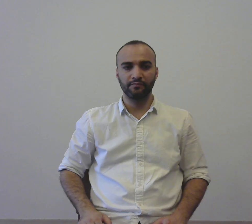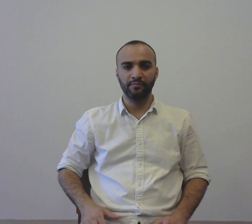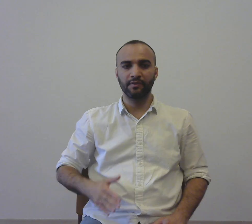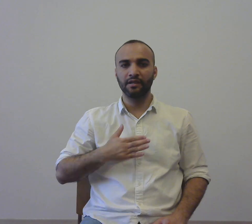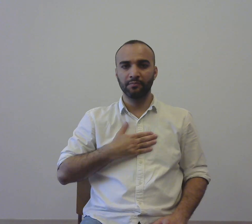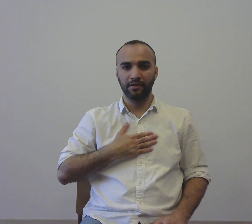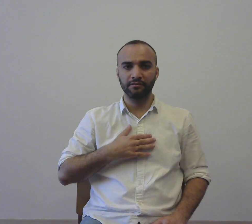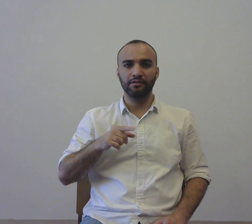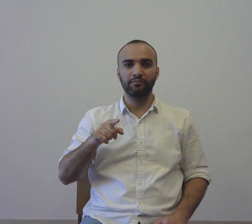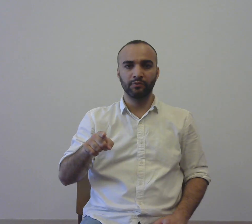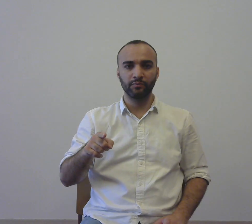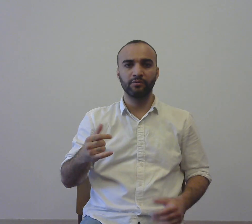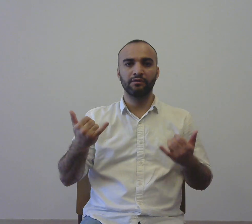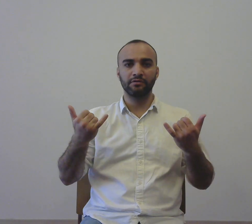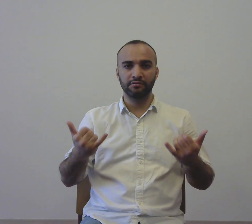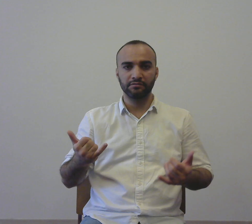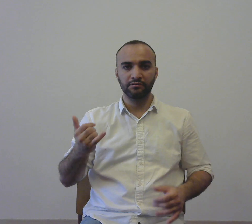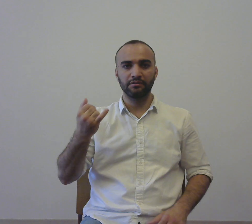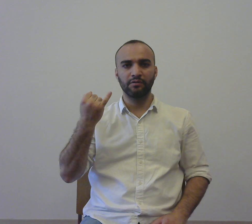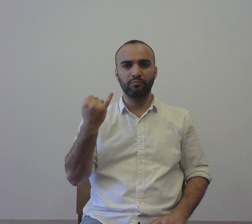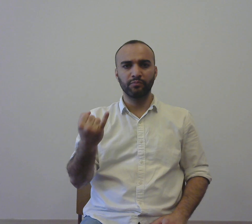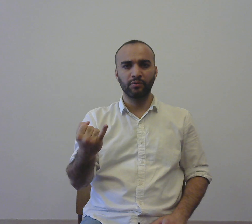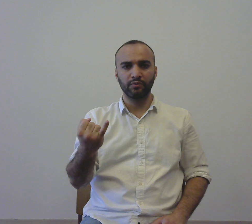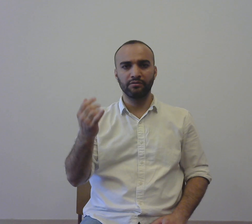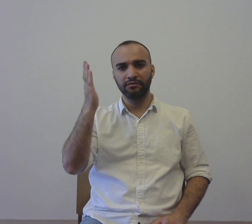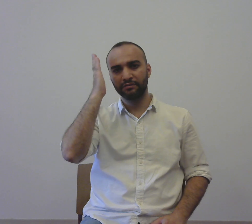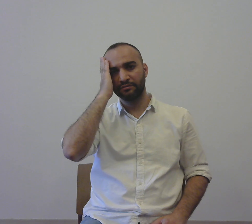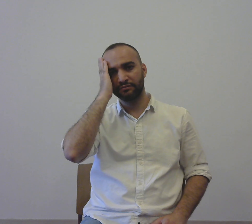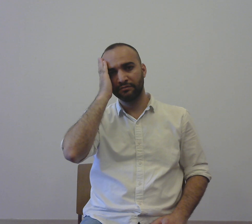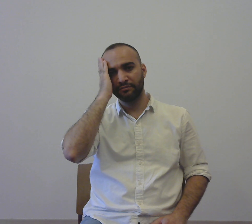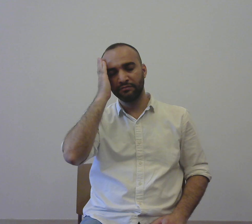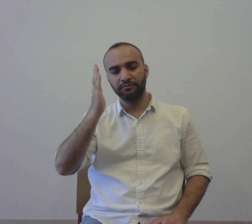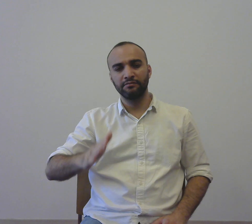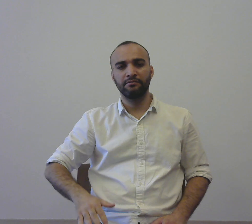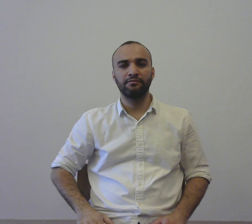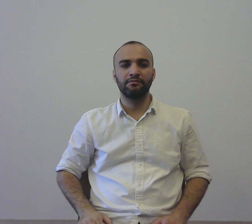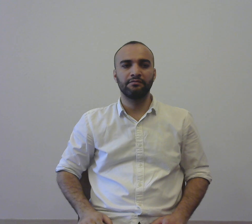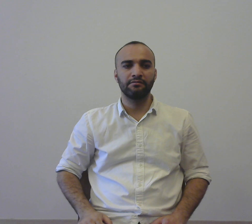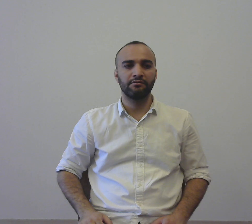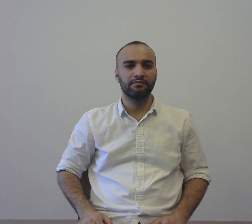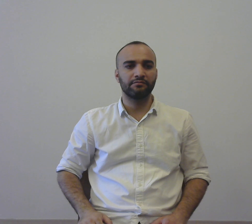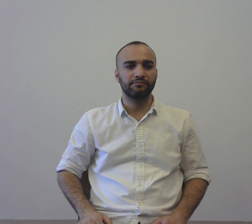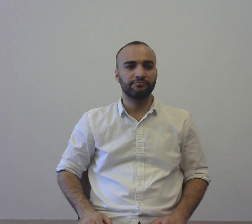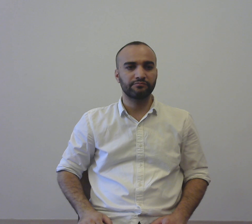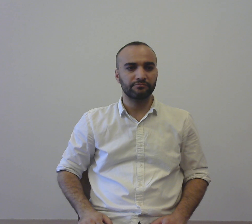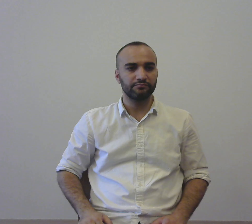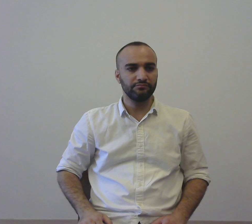Mən bu gün pis yatmışam